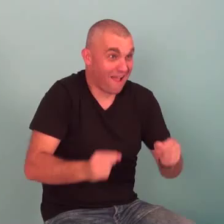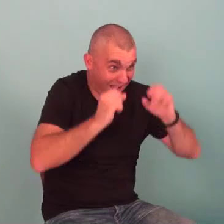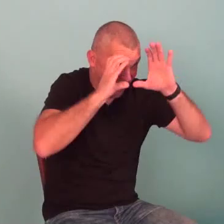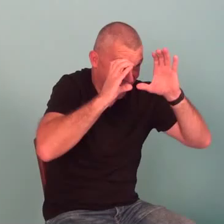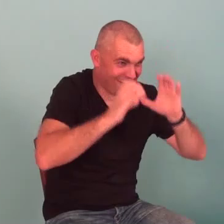Otwiera szeroko oczy.